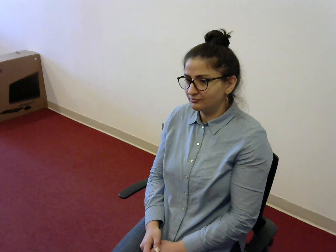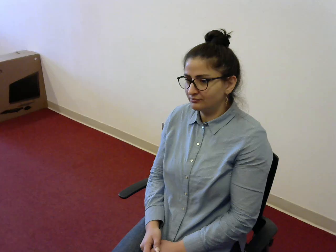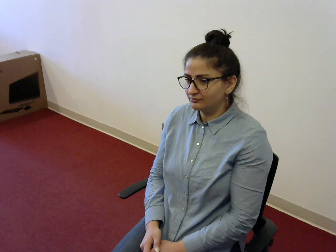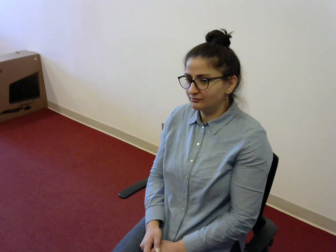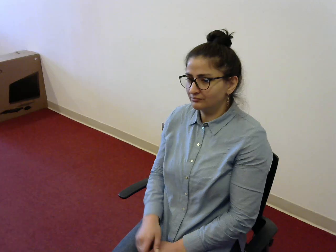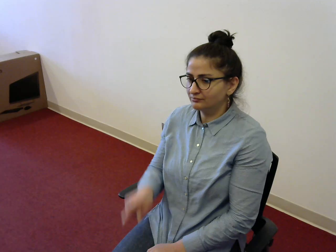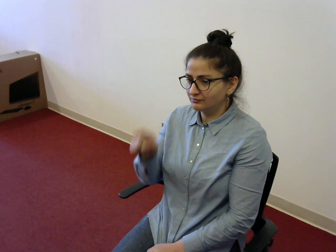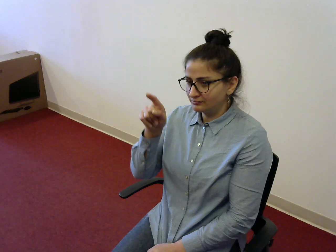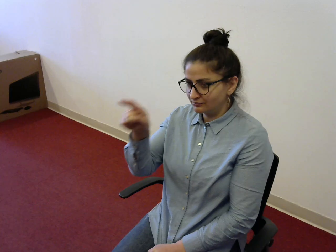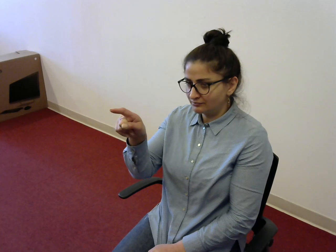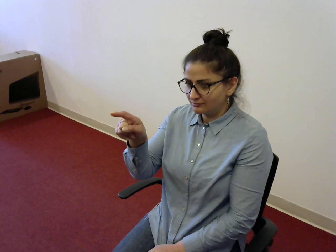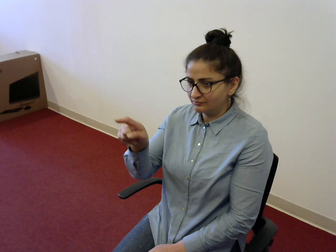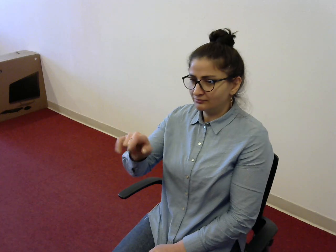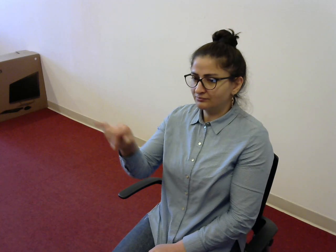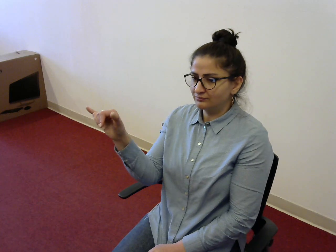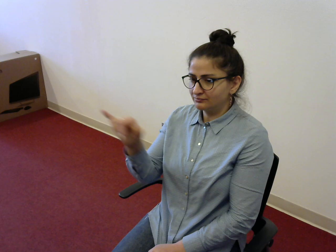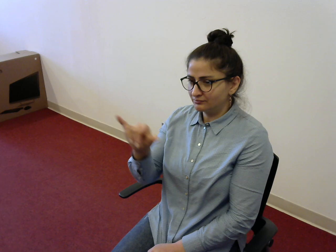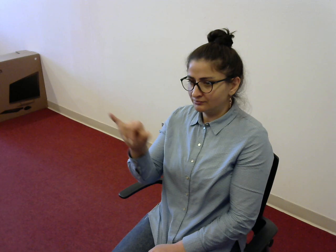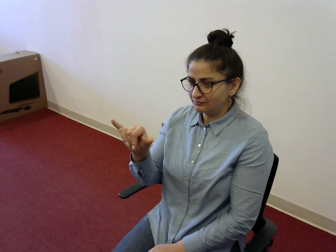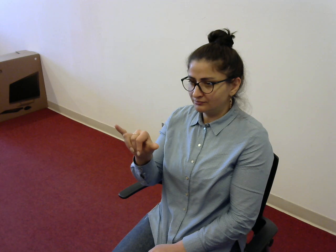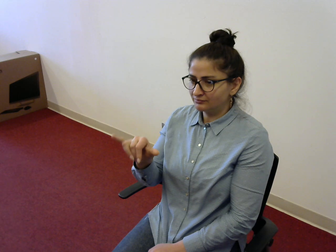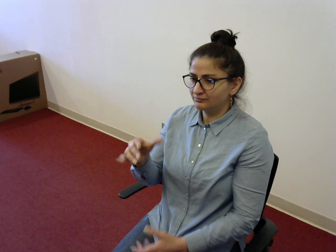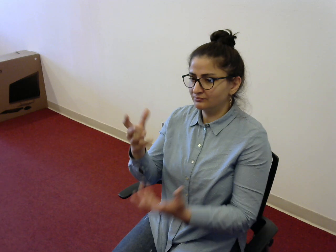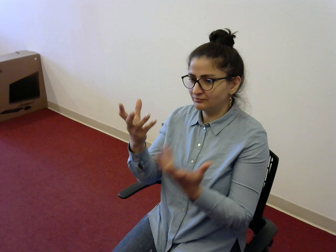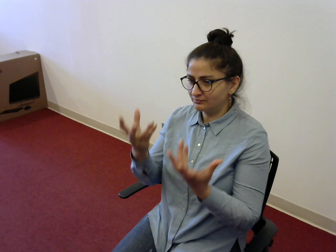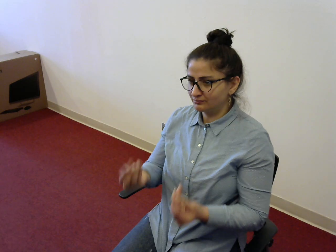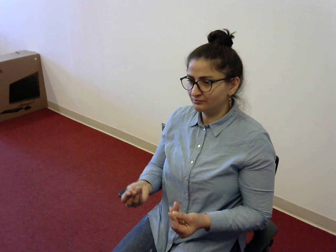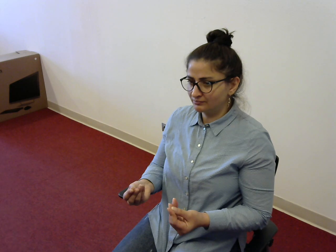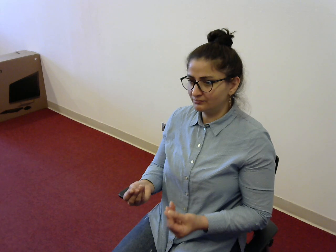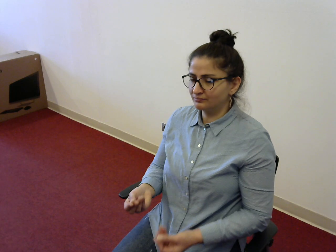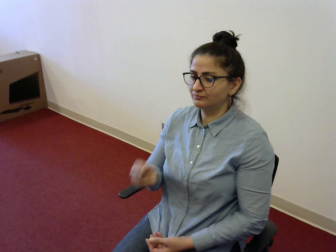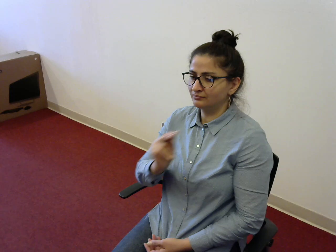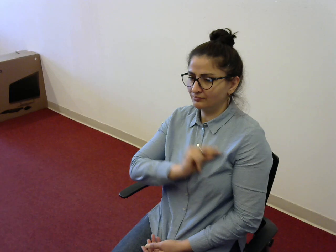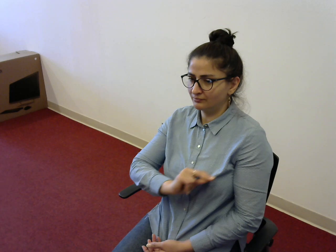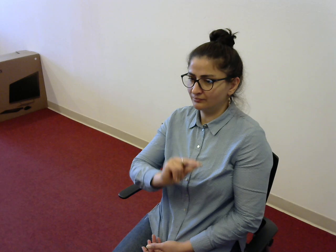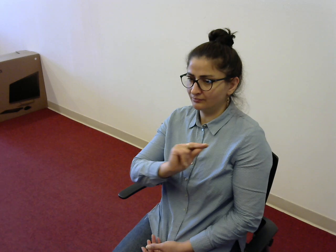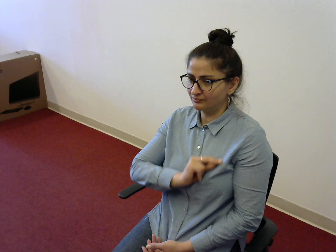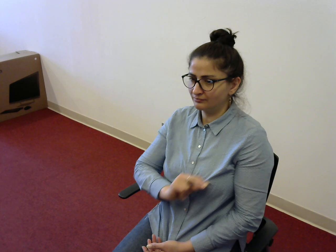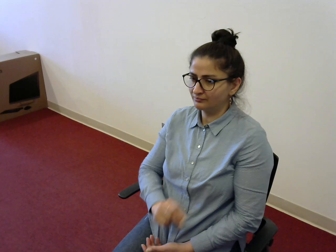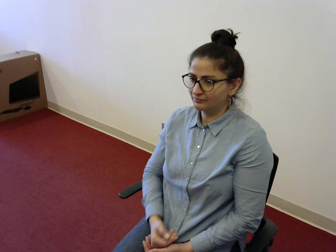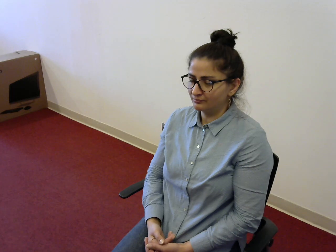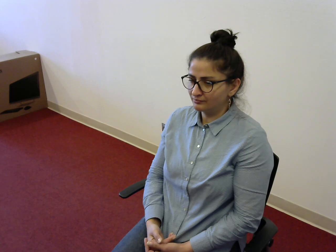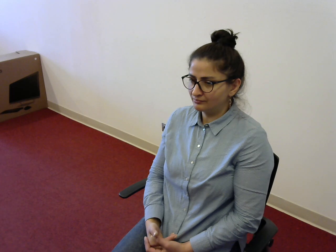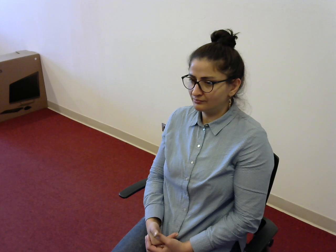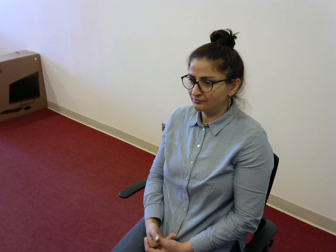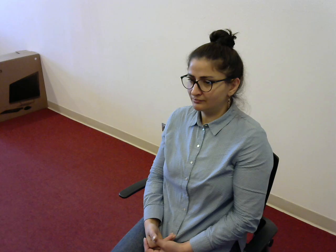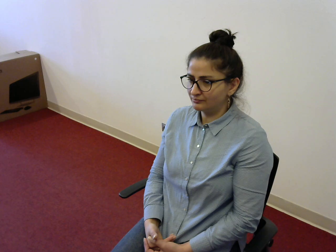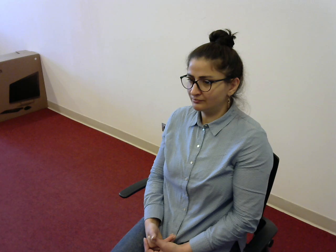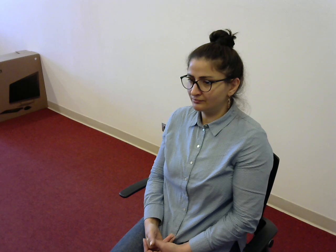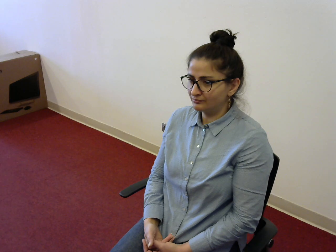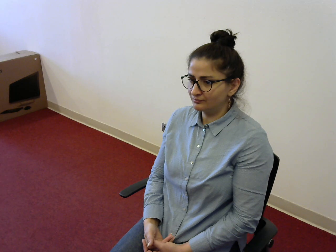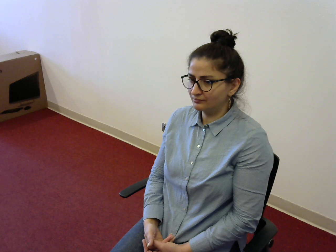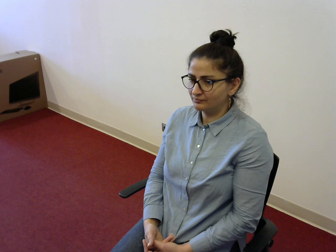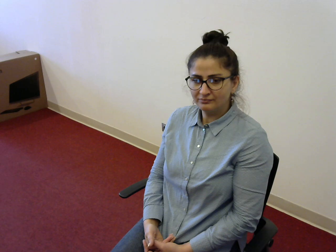Siz şənbə günü işləyirsiz?